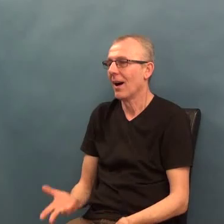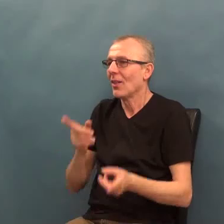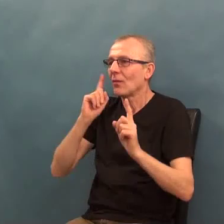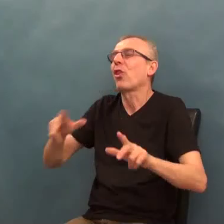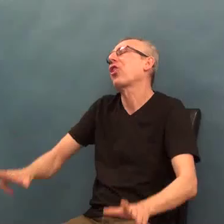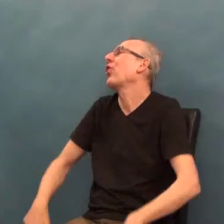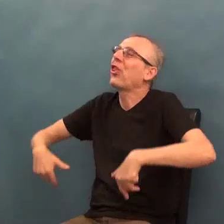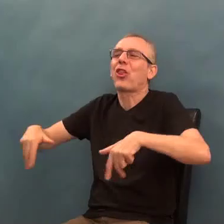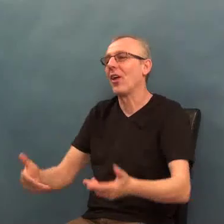Nie zauważył, bo skakał z zamkniętymi oczami.